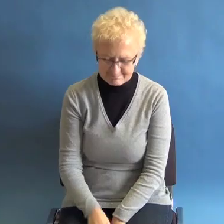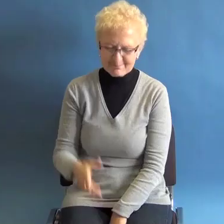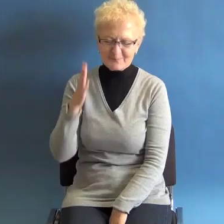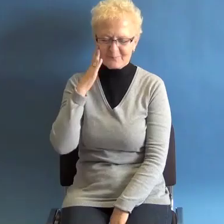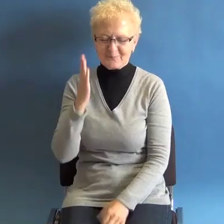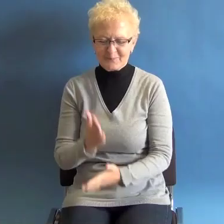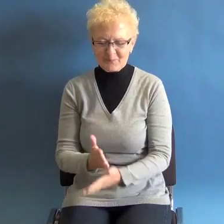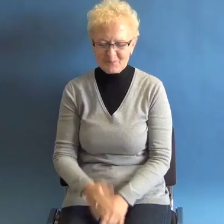Już wiem.